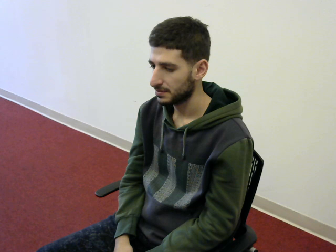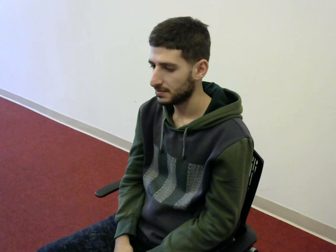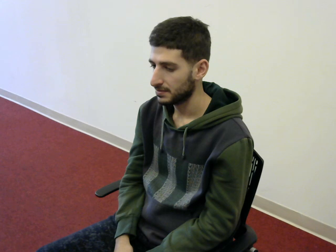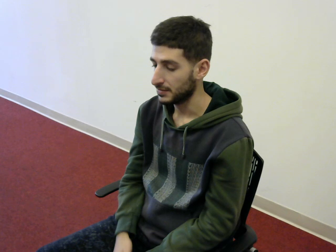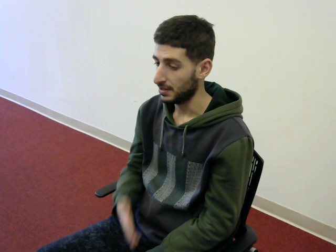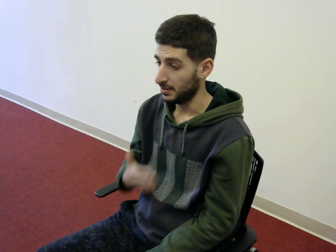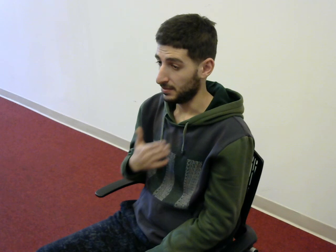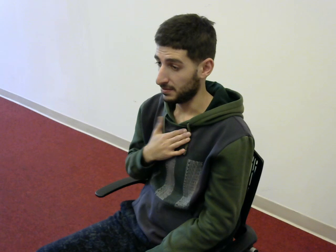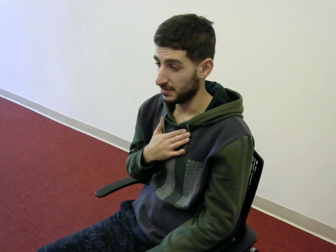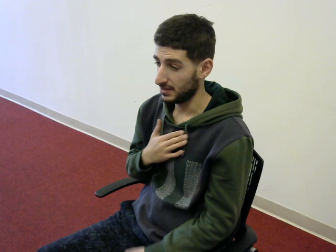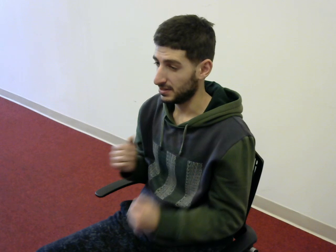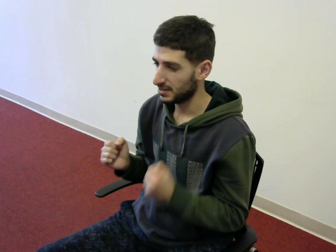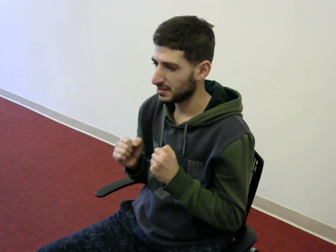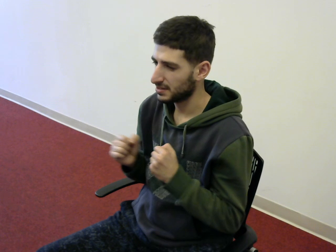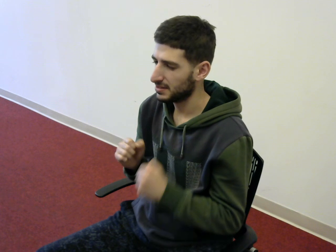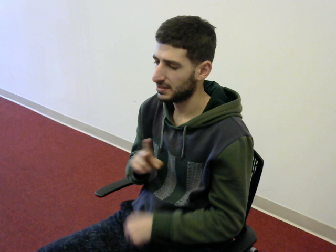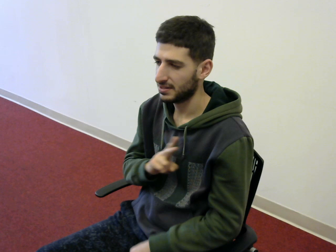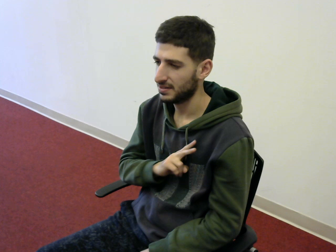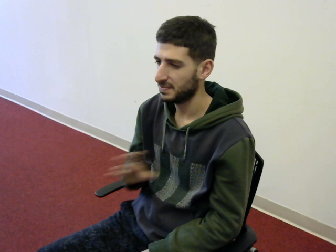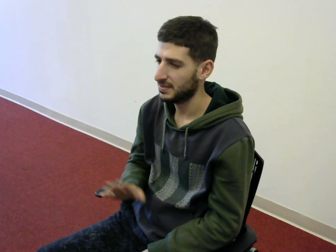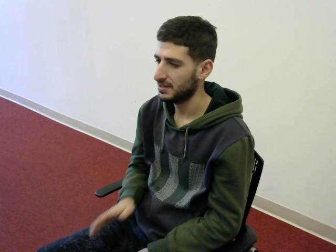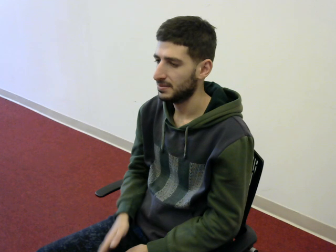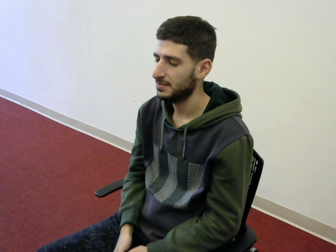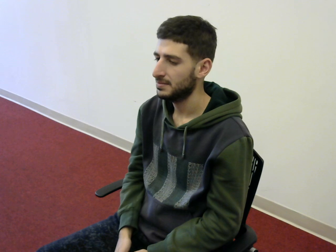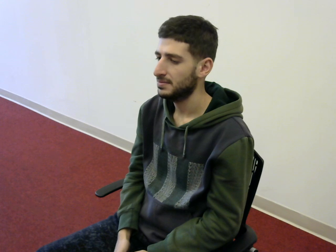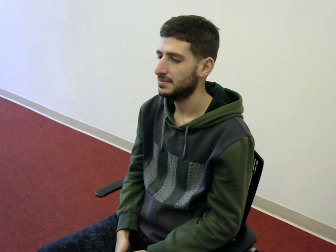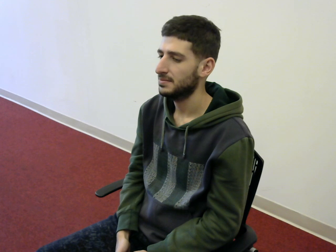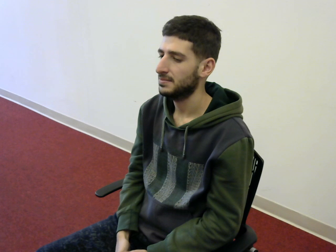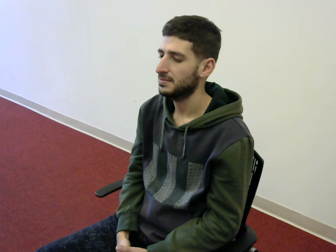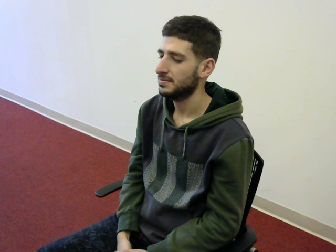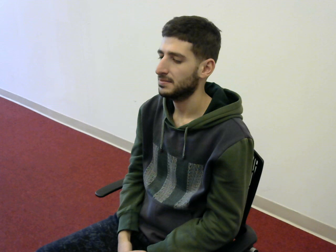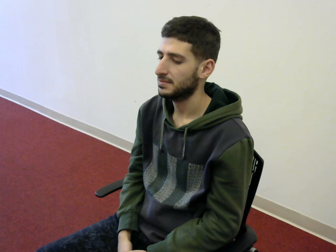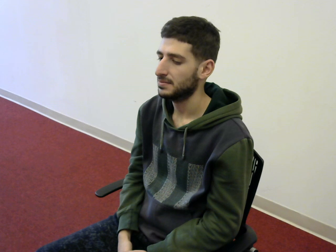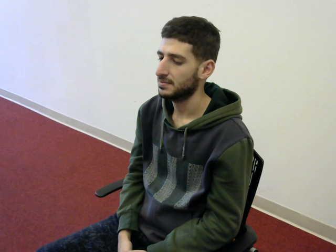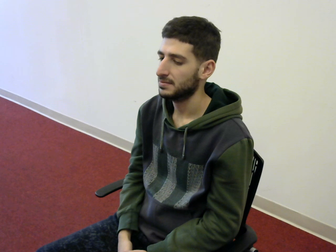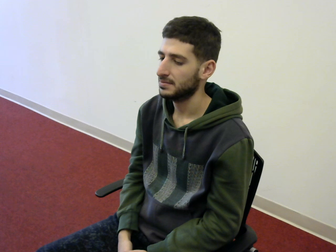Mən qışı sevmirəm